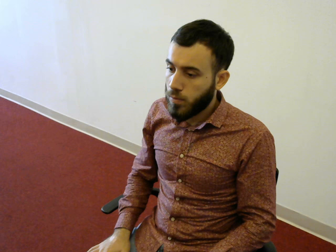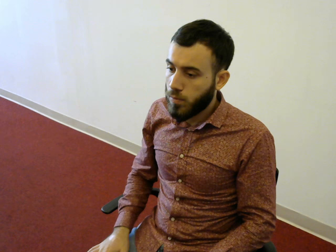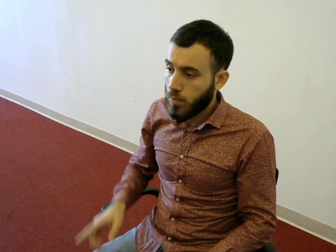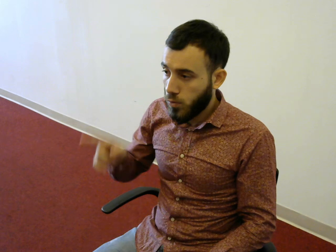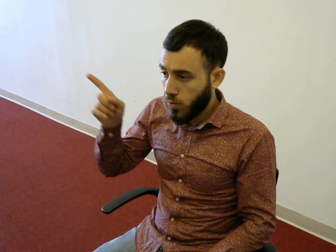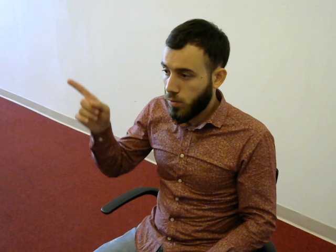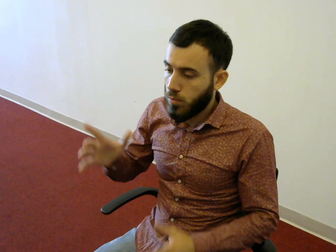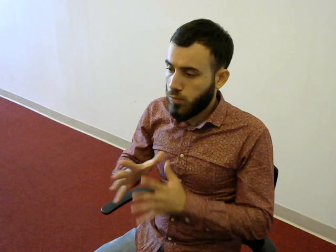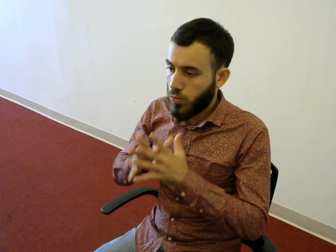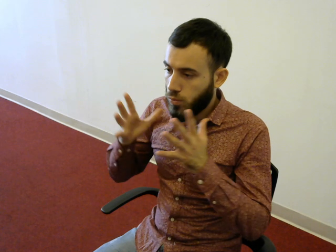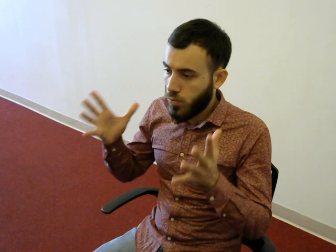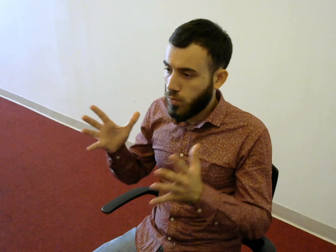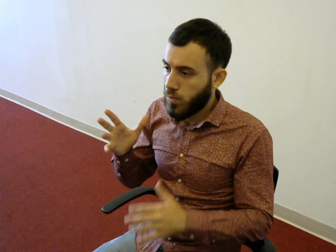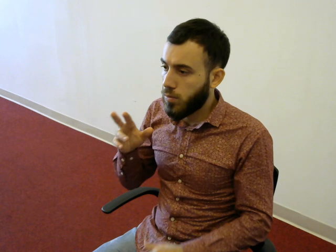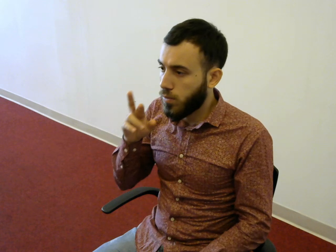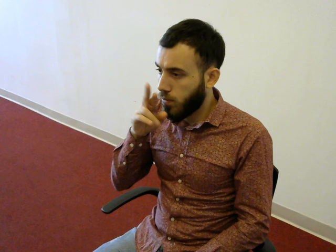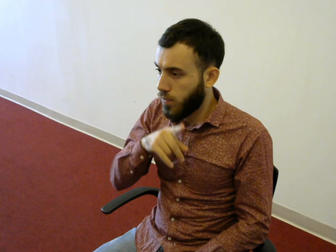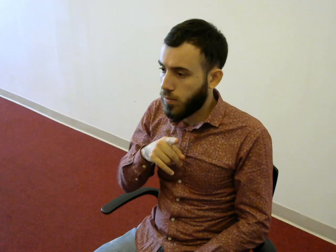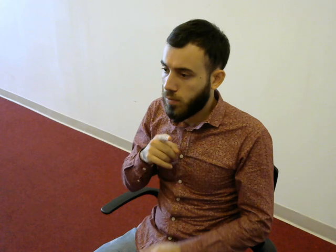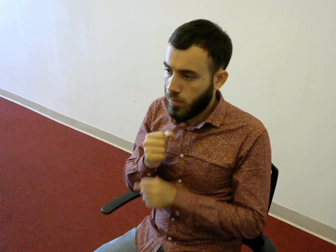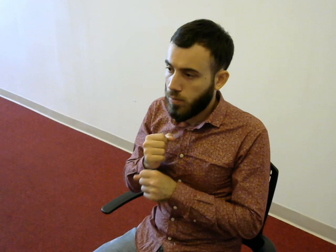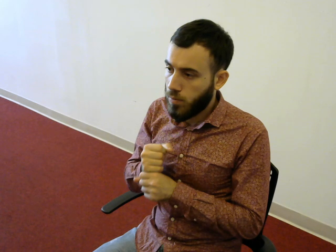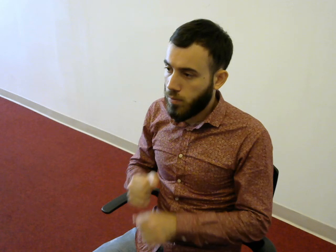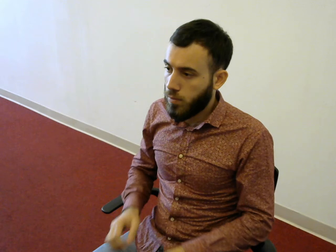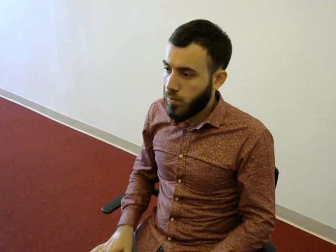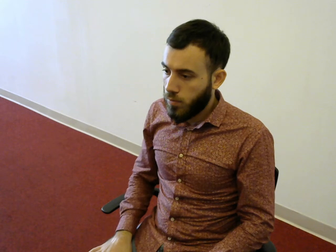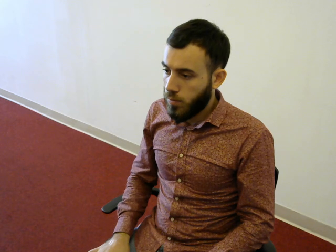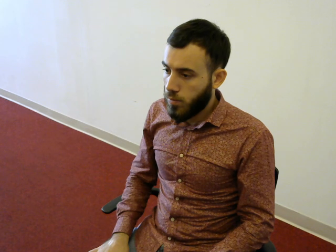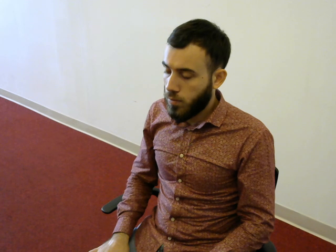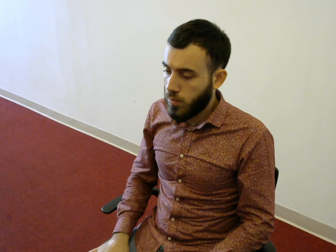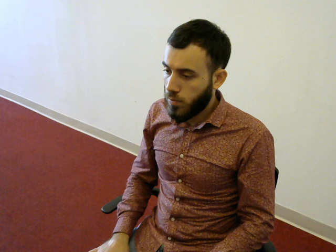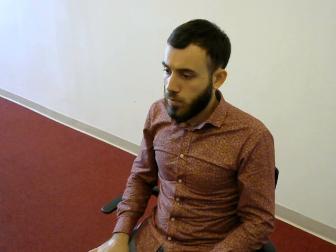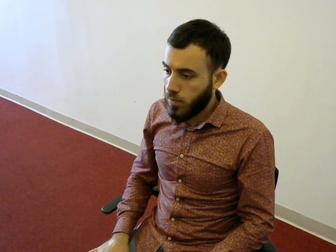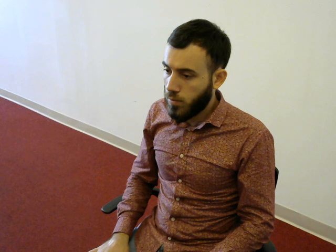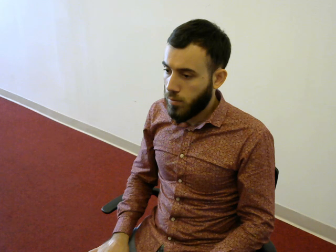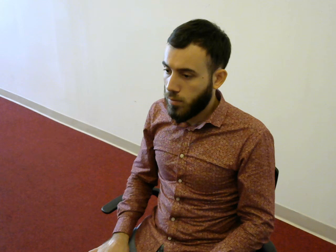O böyük səhv edib